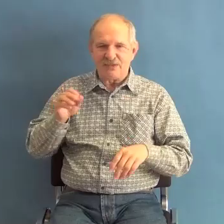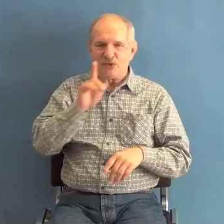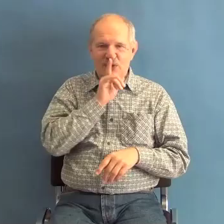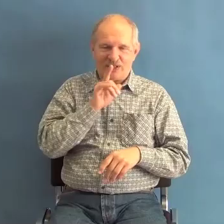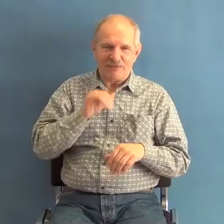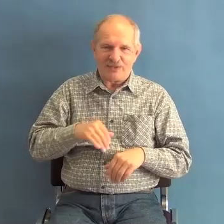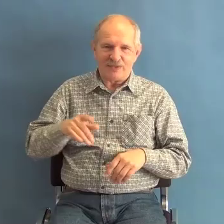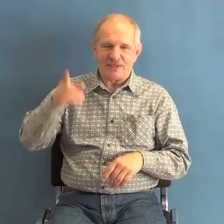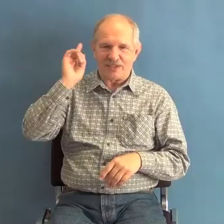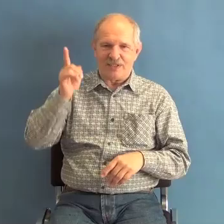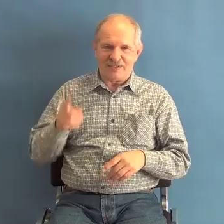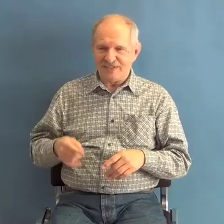Może ten zakaz jest, żeby było cicho.